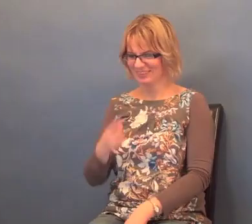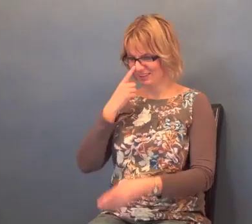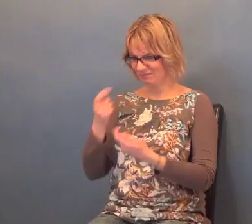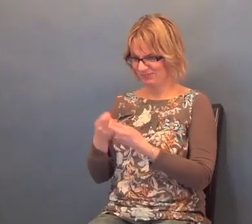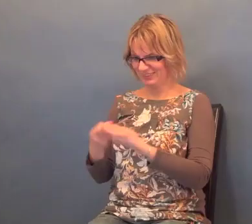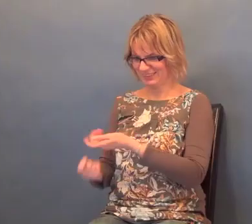Przeszkadza to.